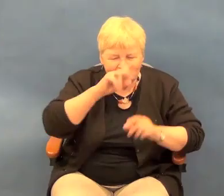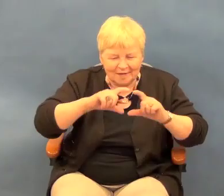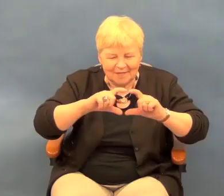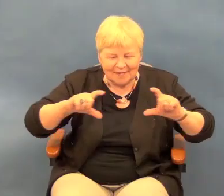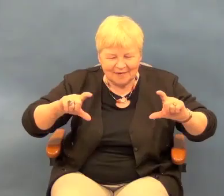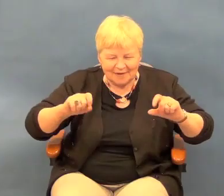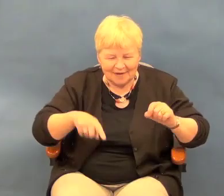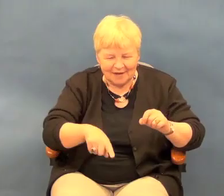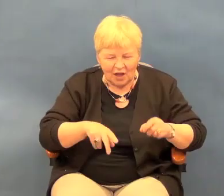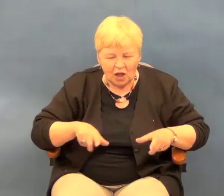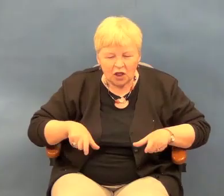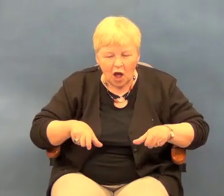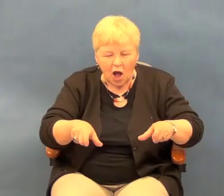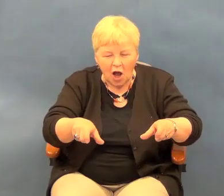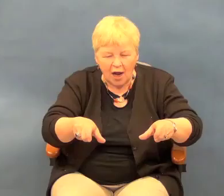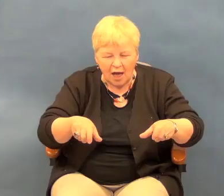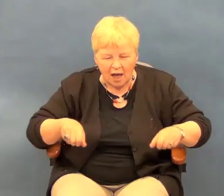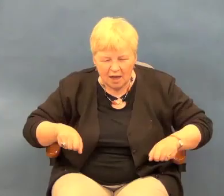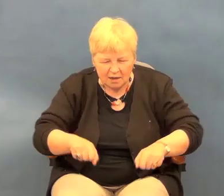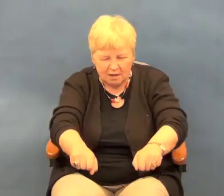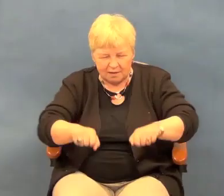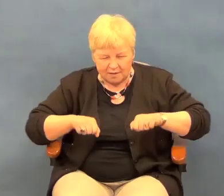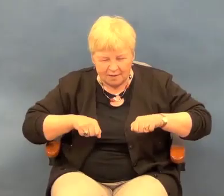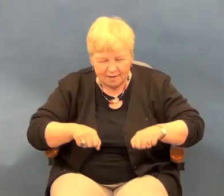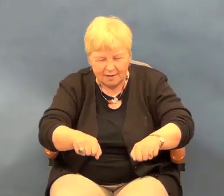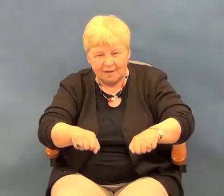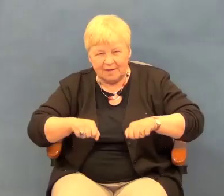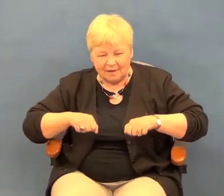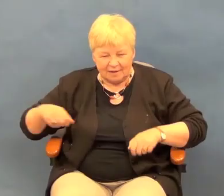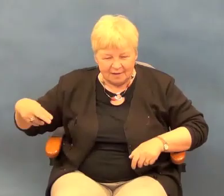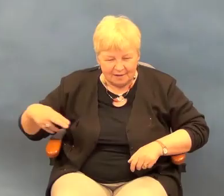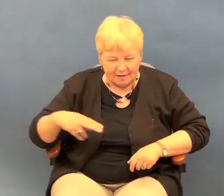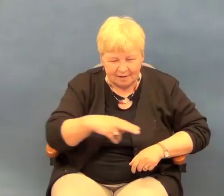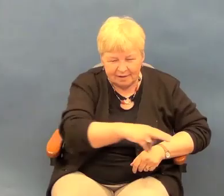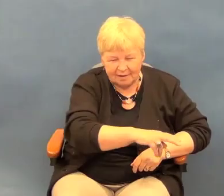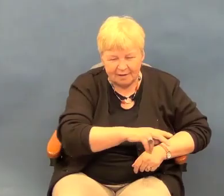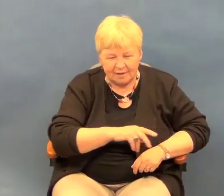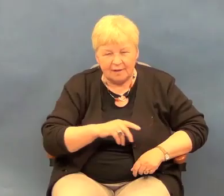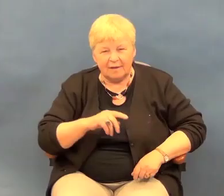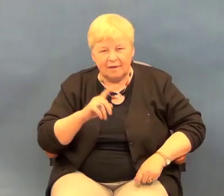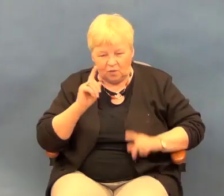A na tej niebieskiej tablicy jest drezyna, która jeździ po torach.